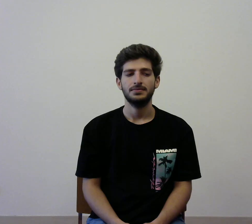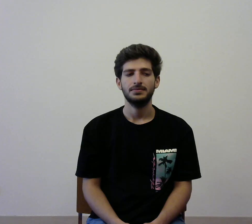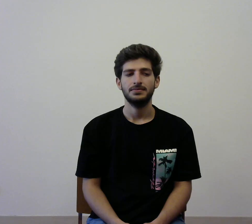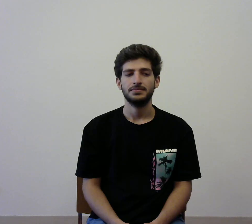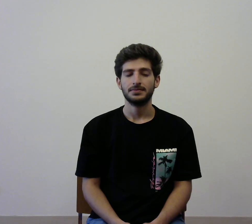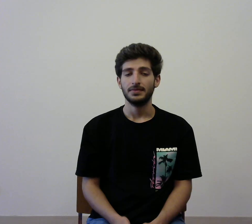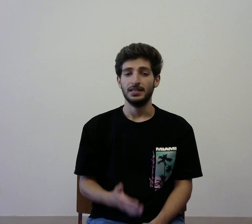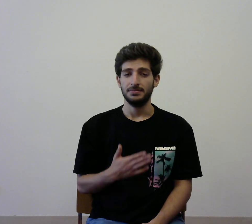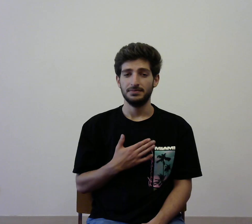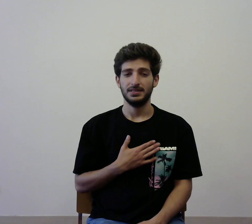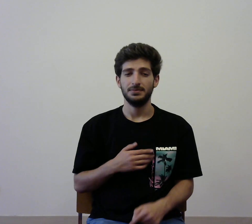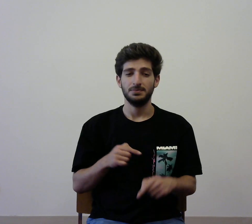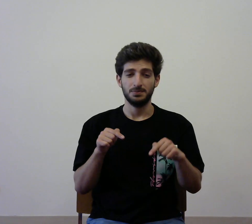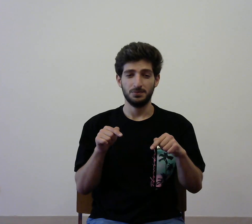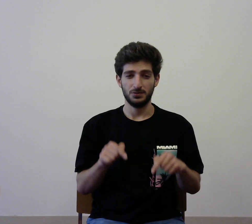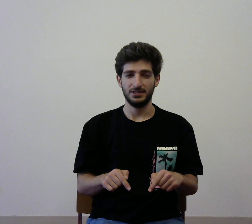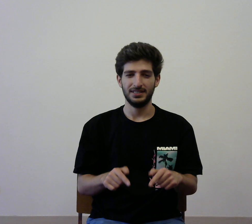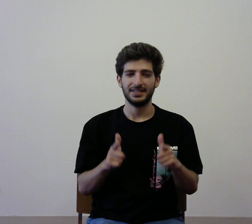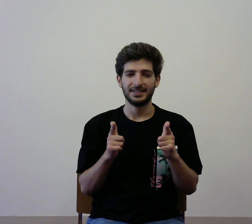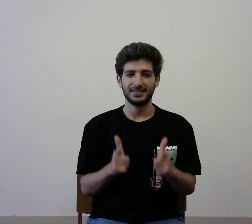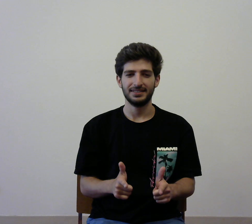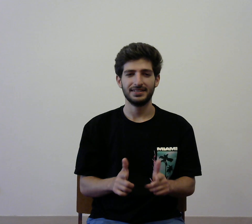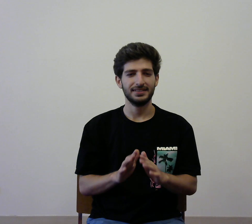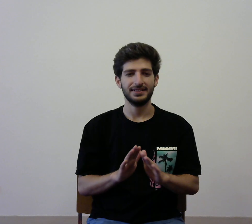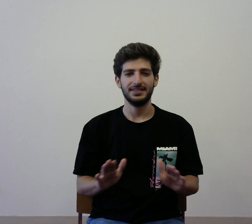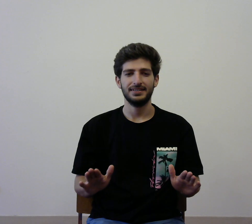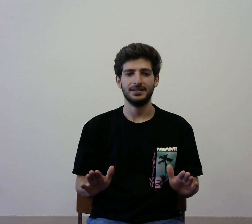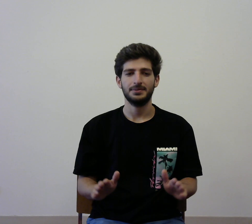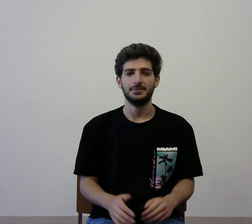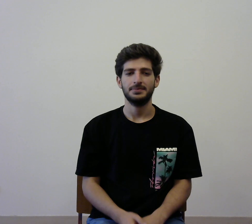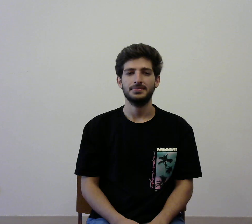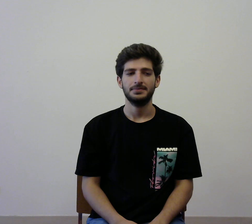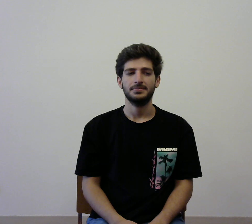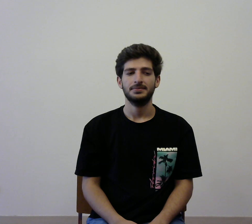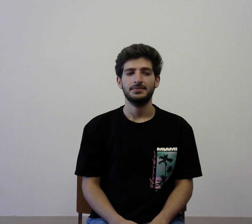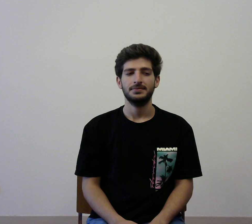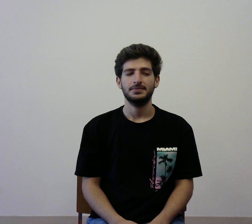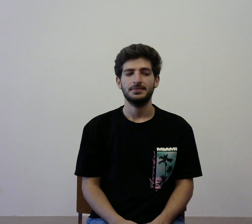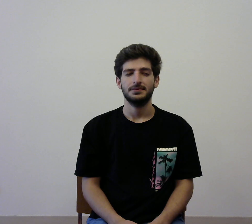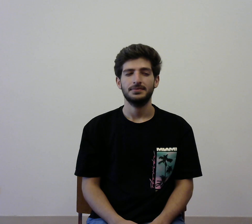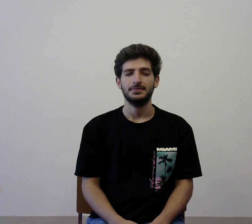Mən bununla razı deyiləm